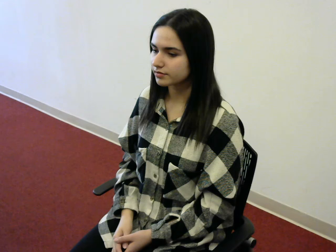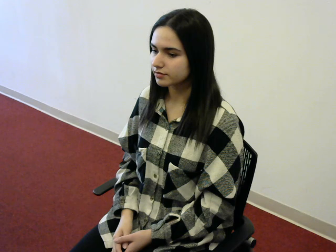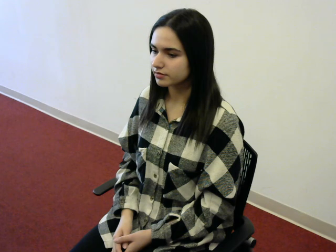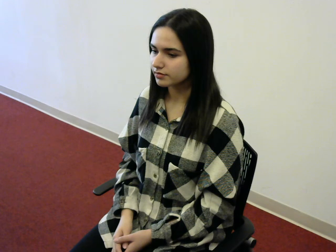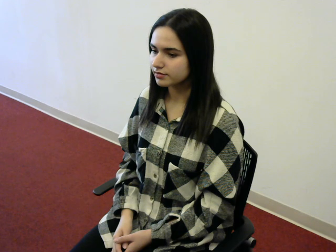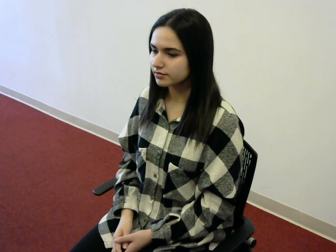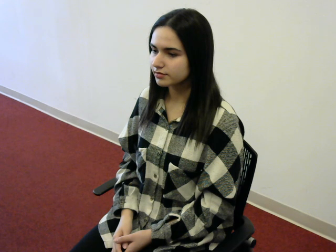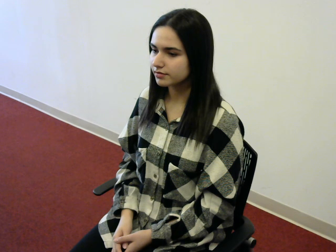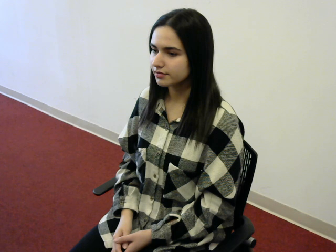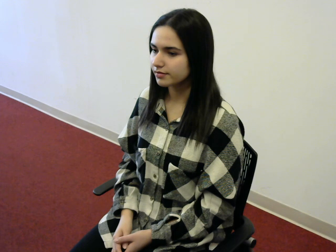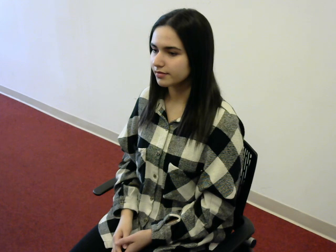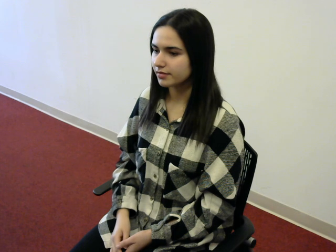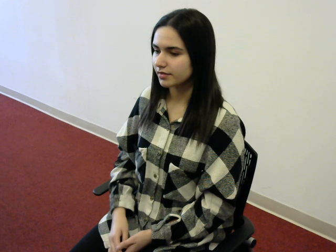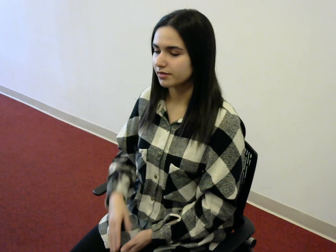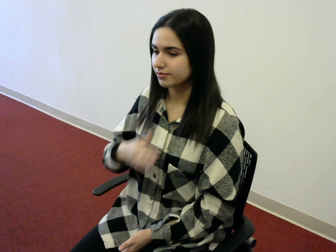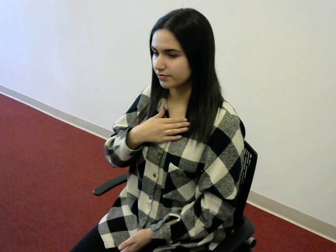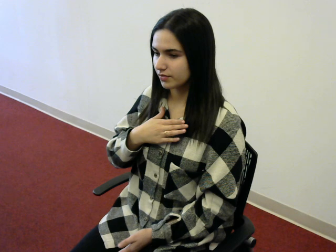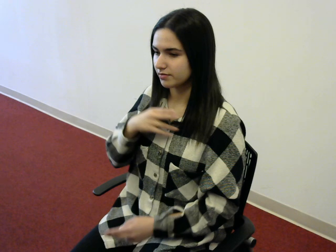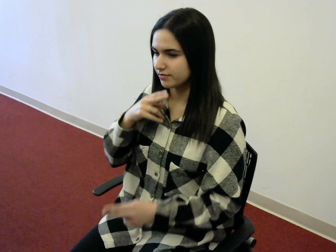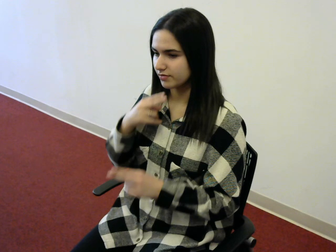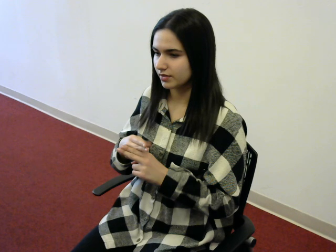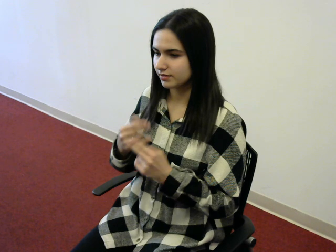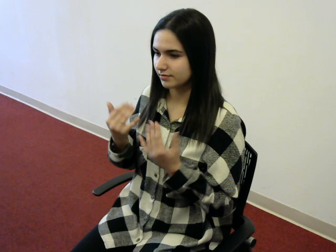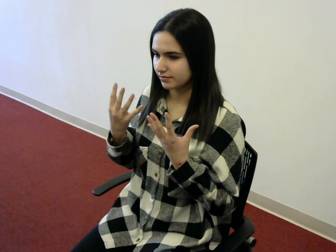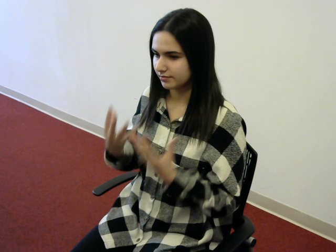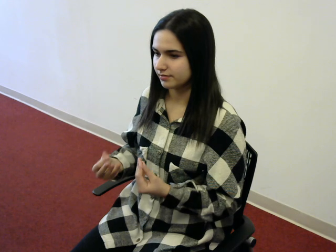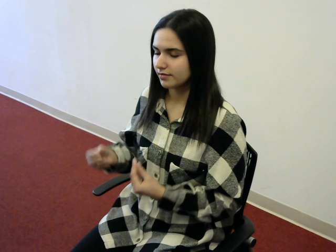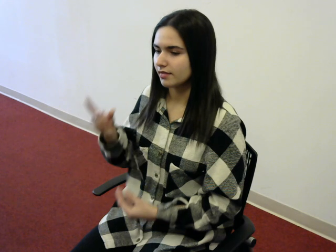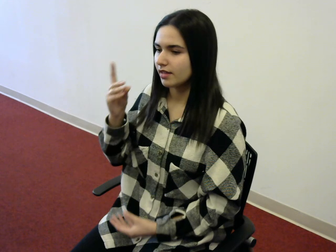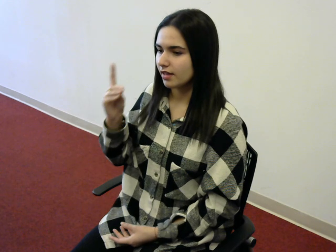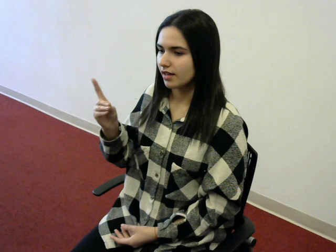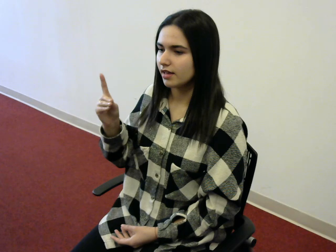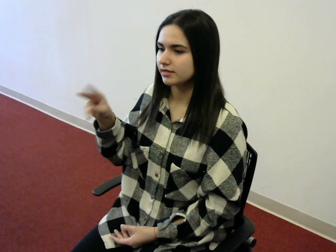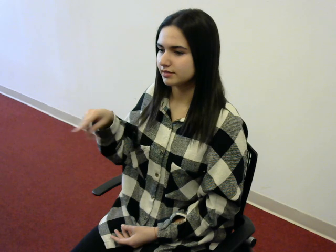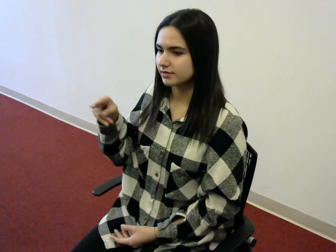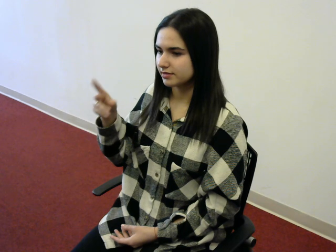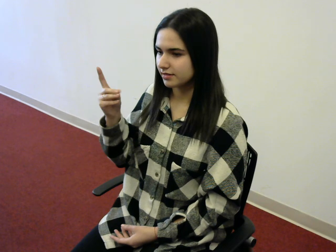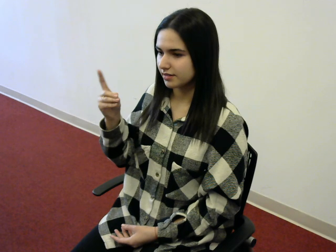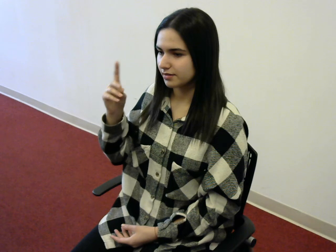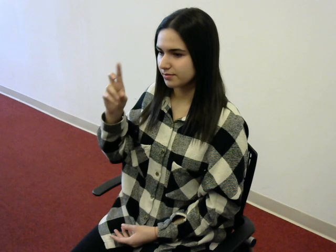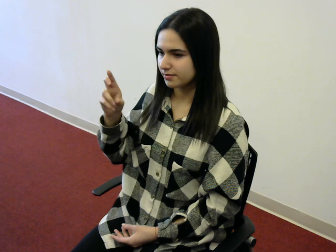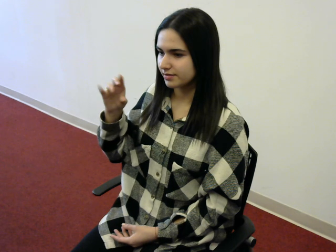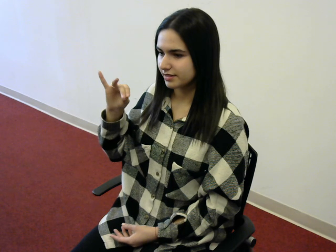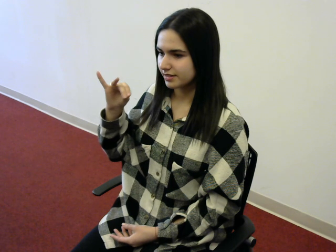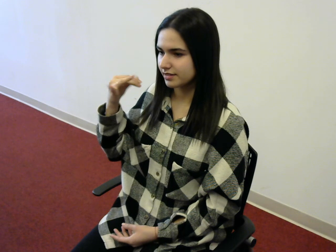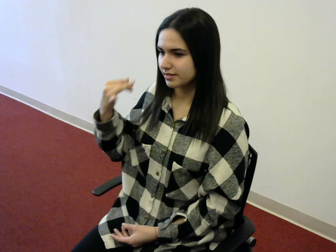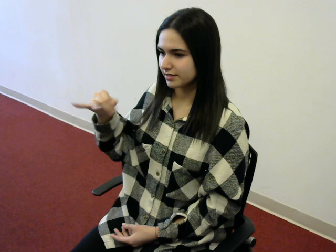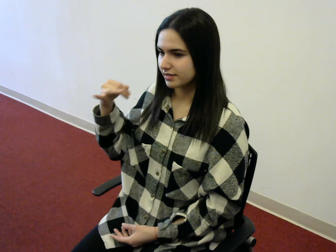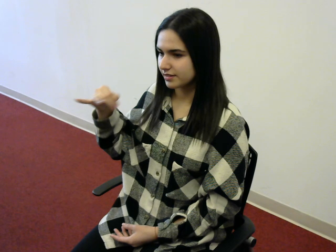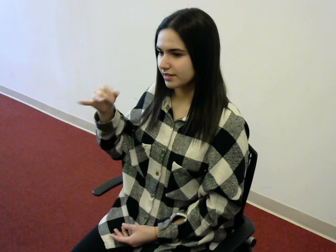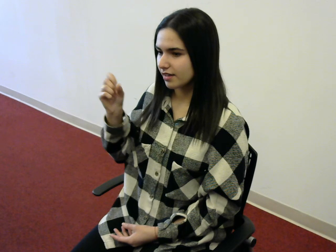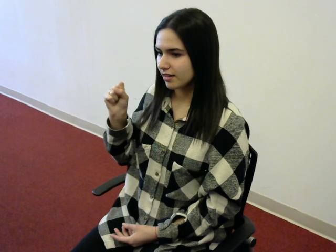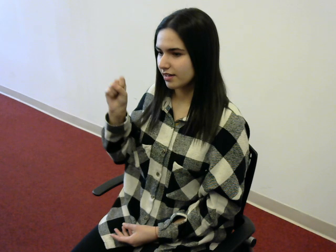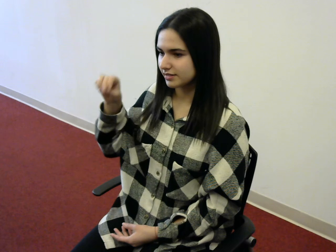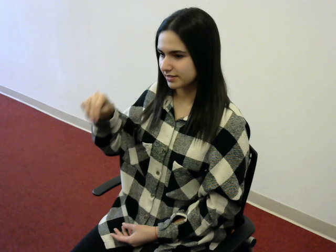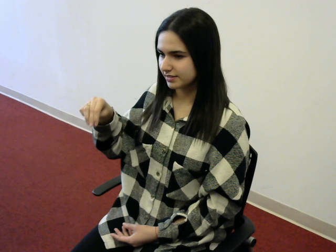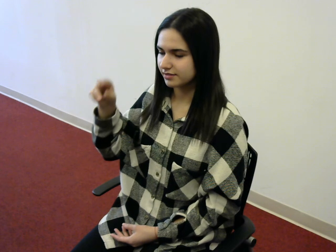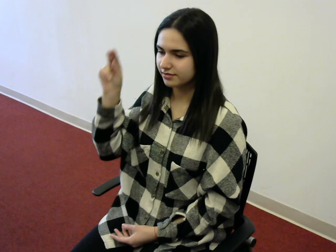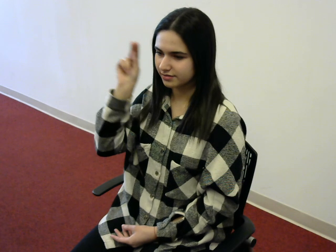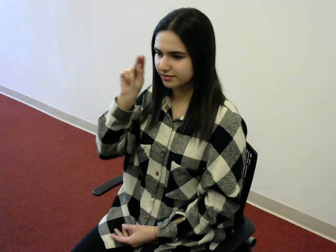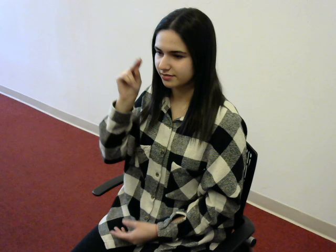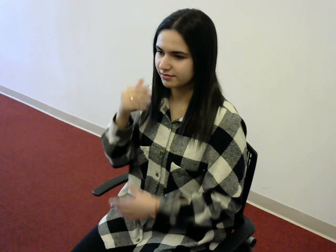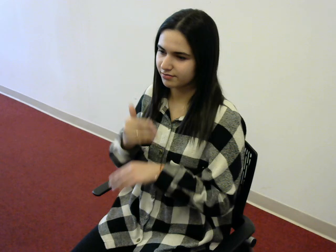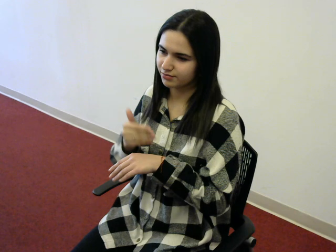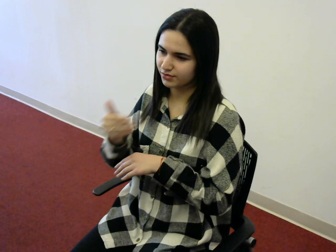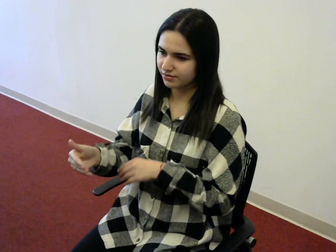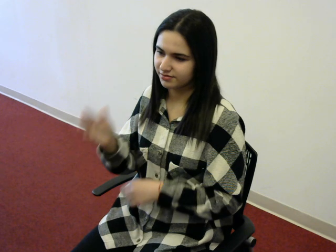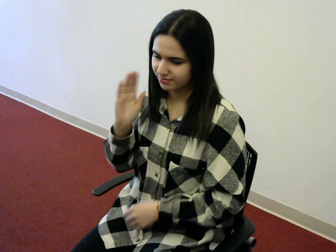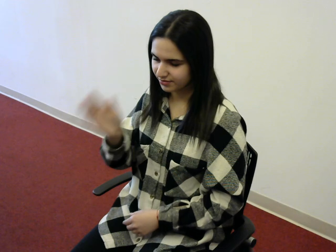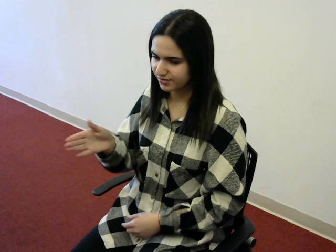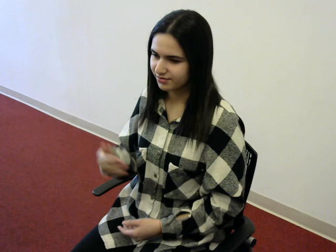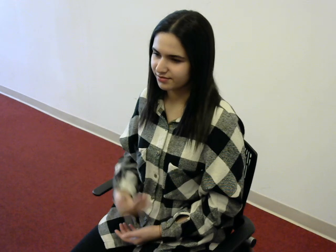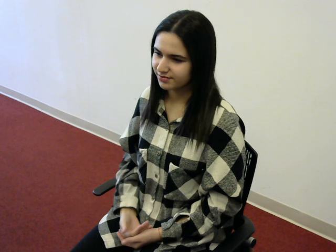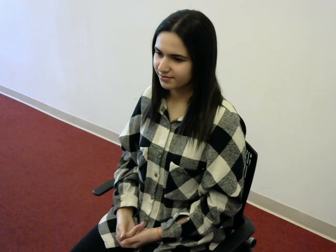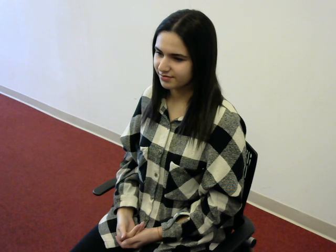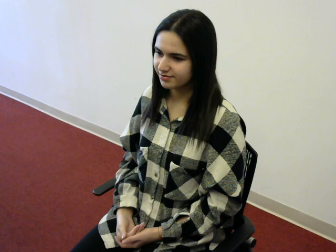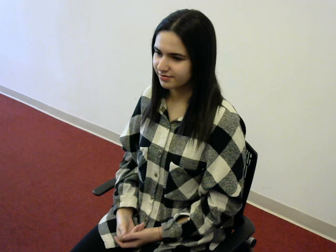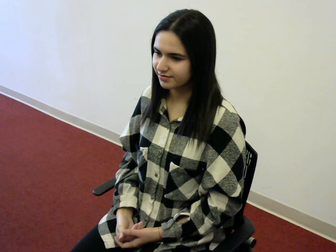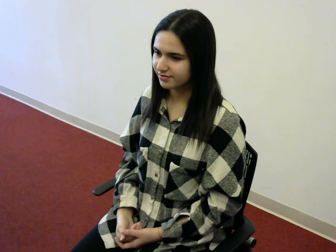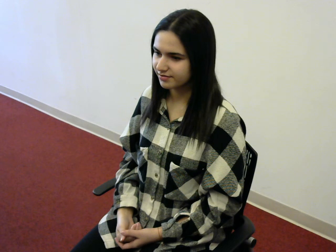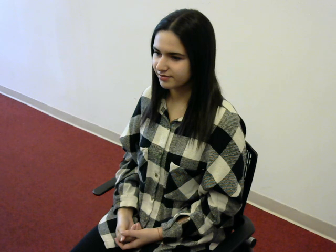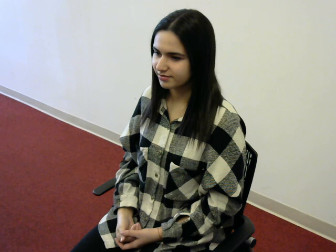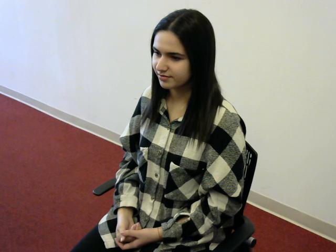Mənim bacım bu gün ədəbiyyat dərsinə gecikəcək